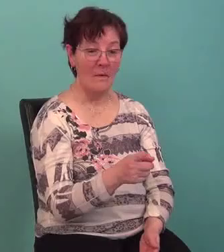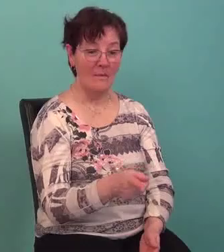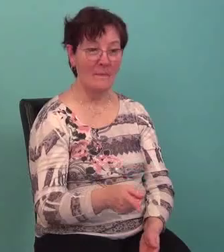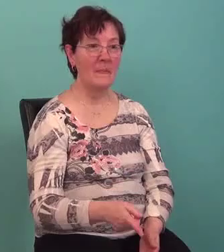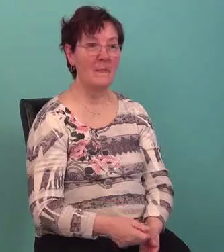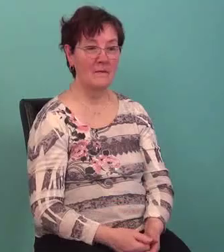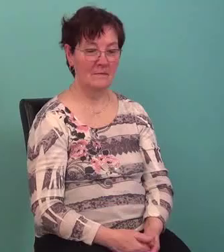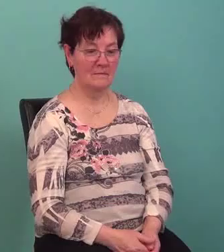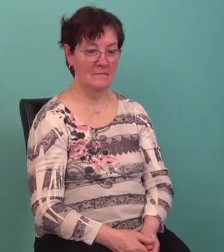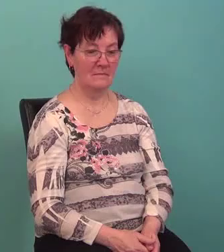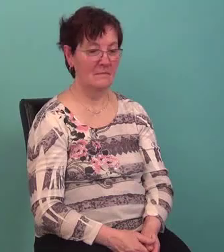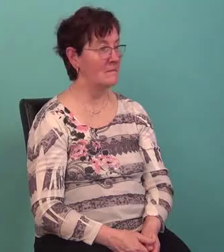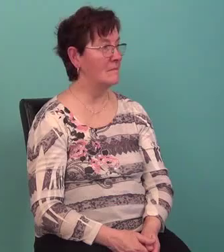Wyjeżdżam.